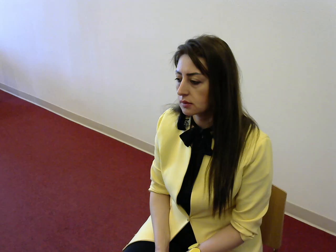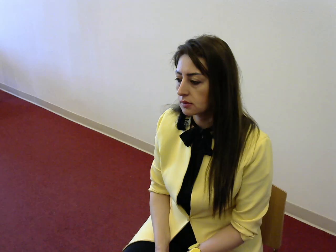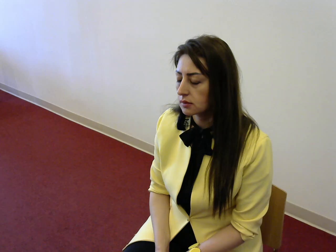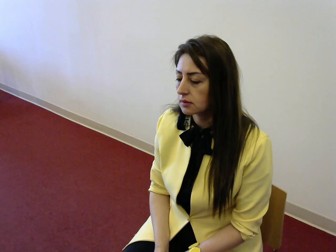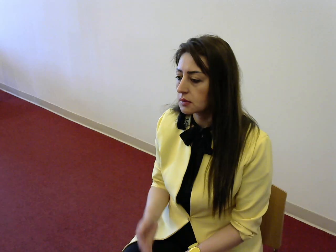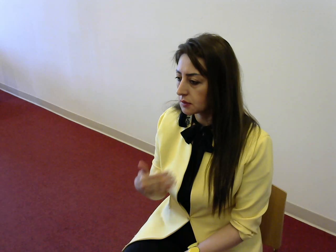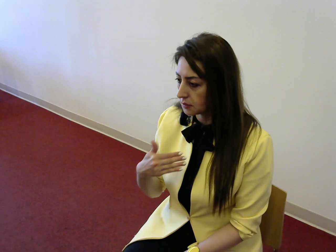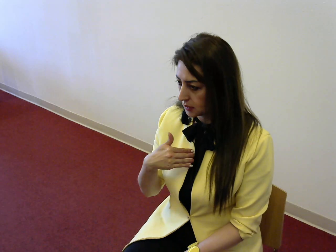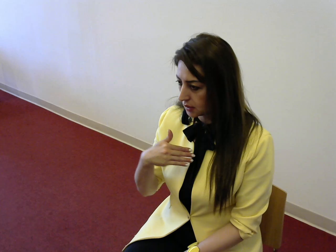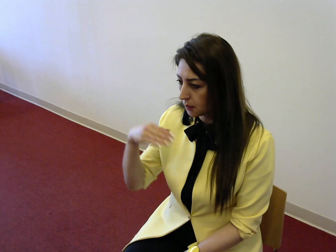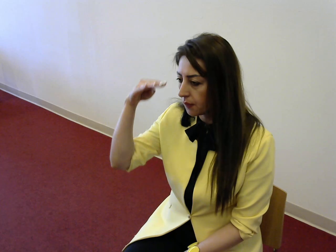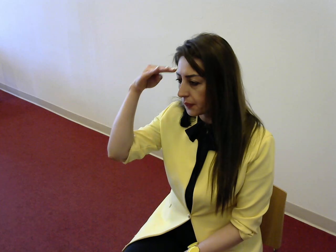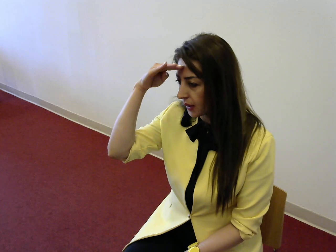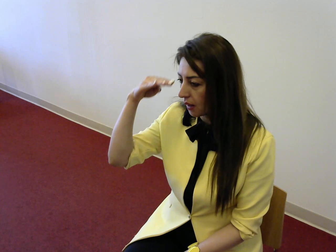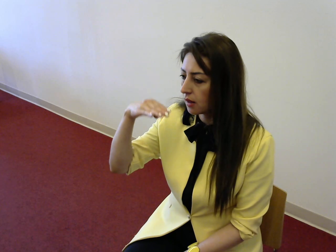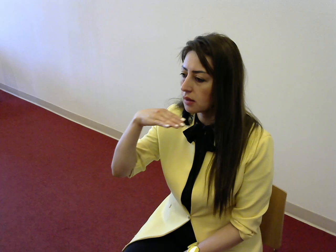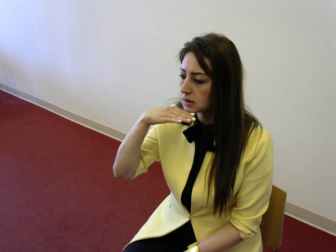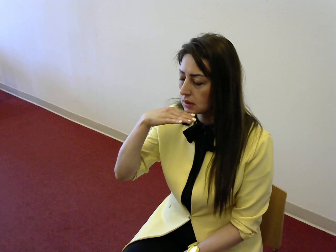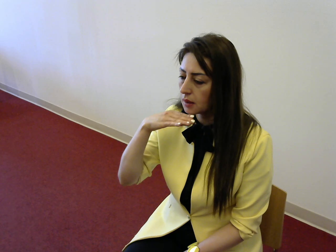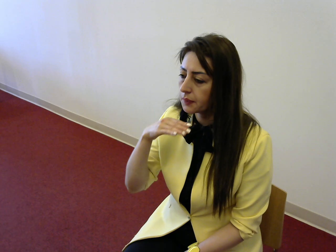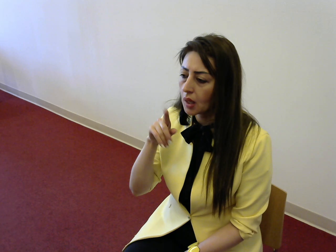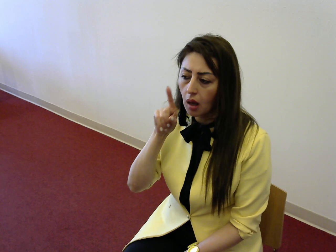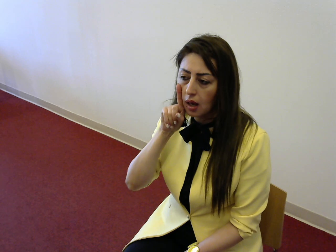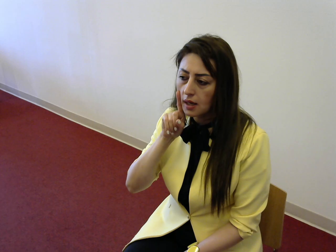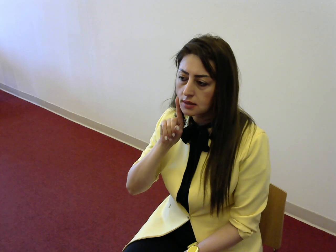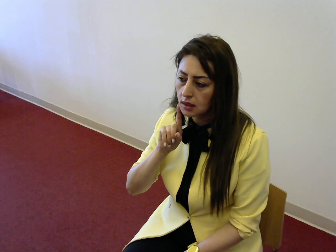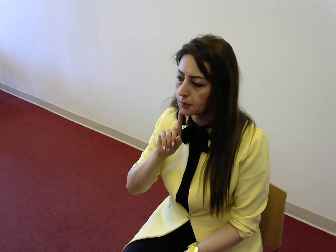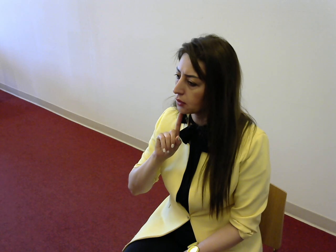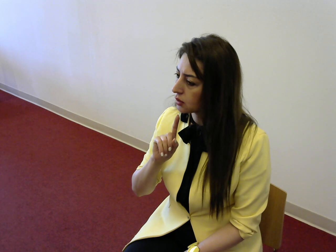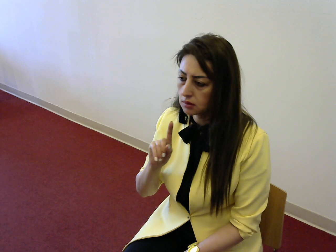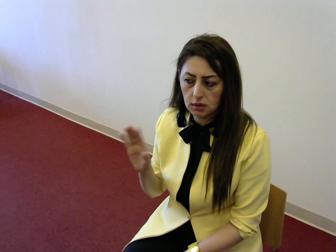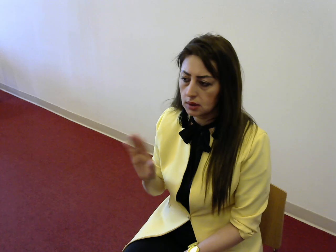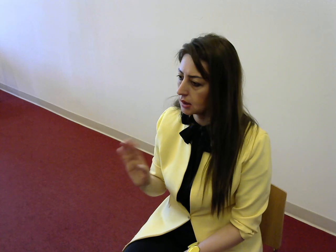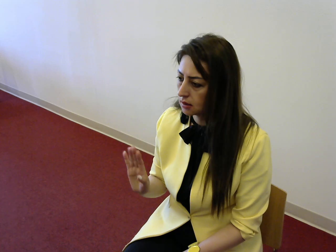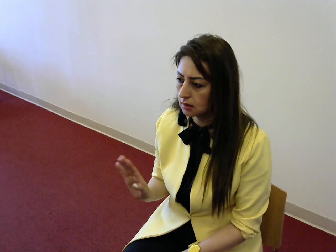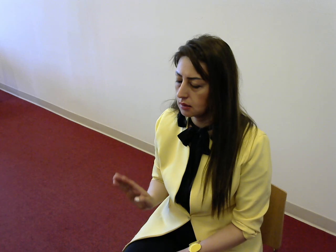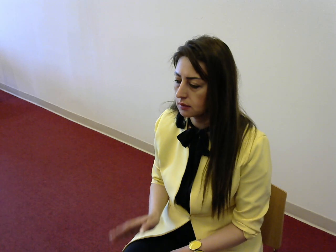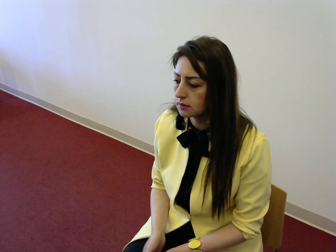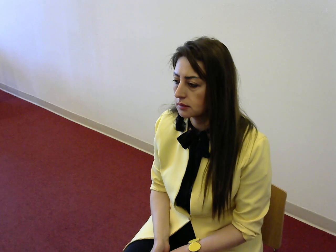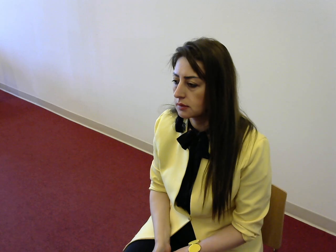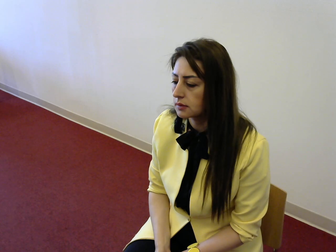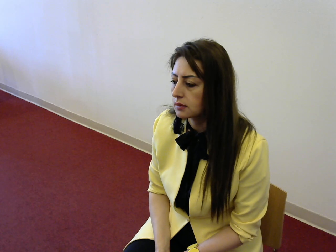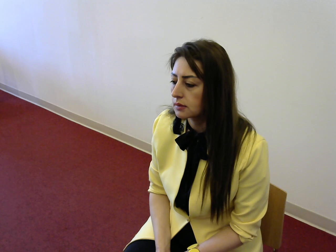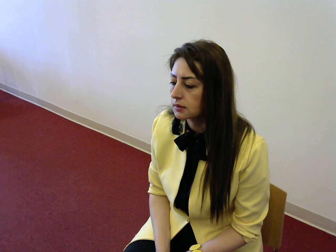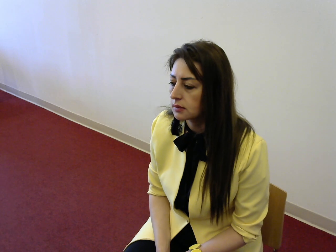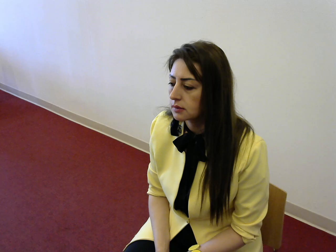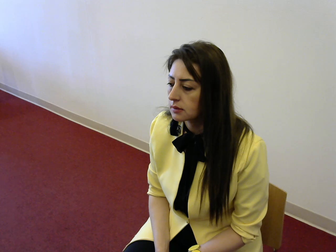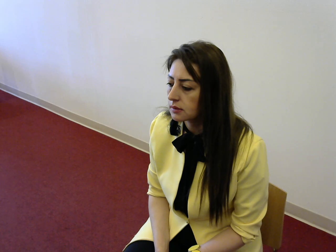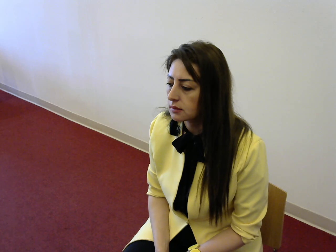Mənim atam azərbaycanlı deyil